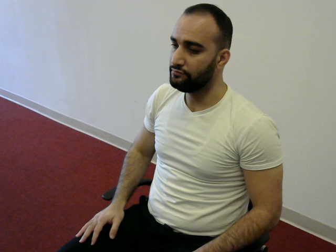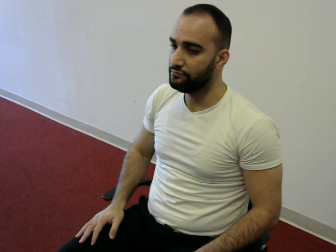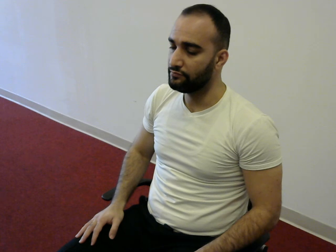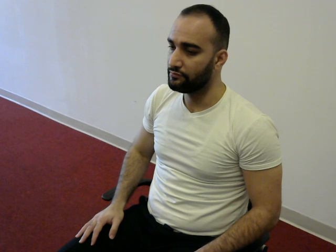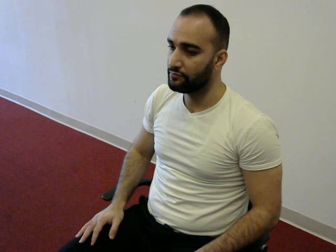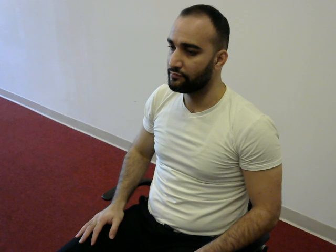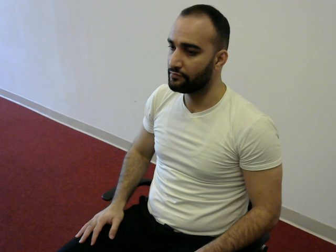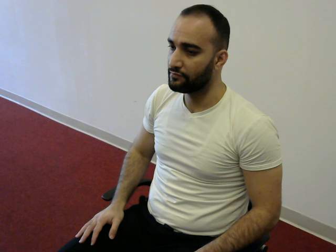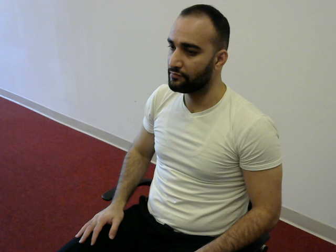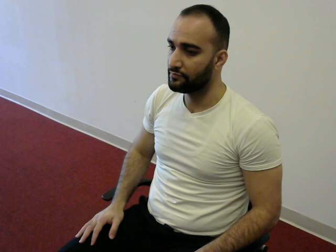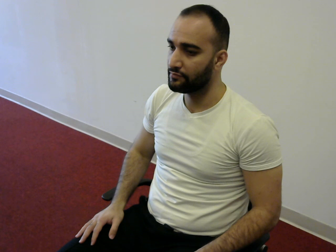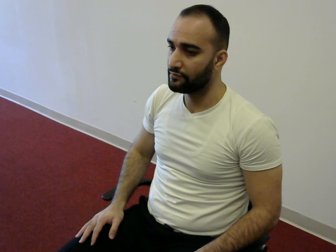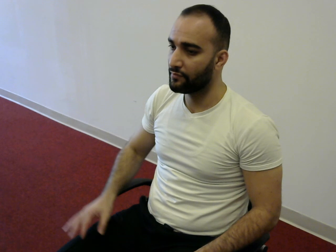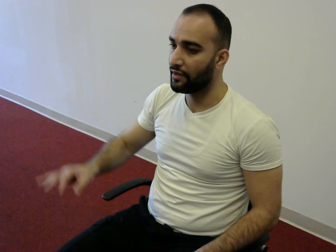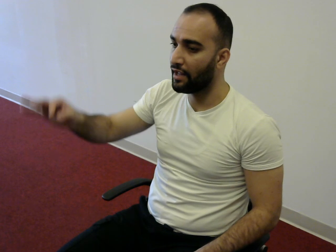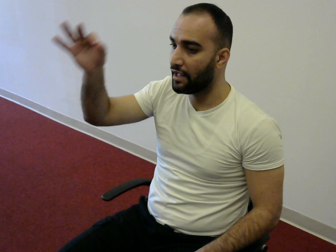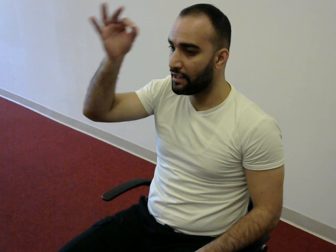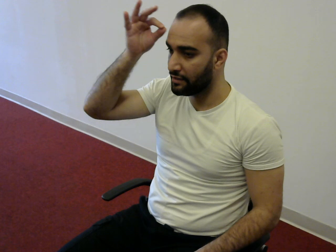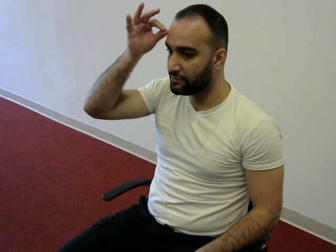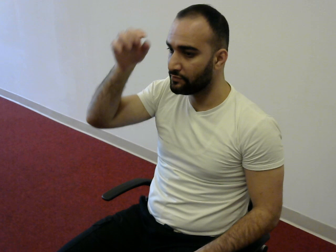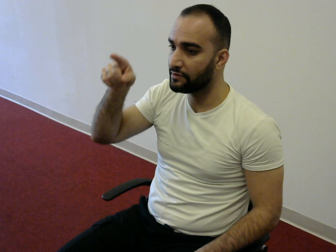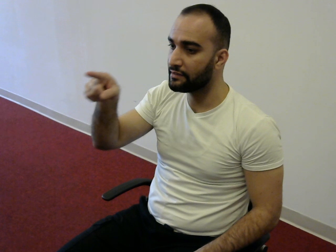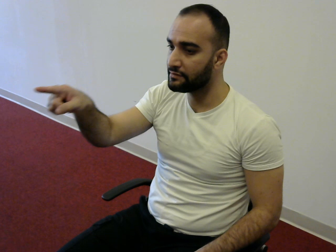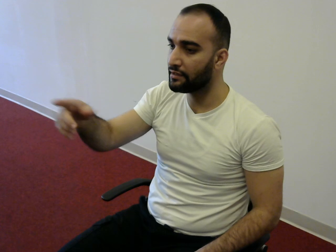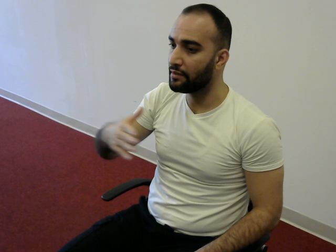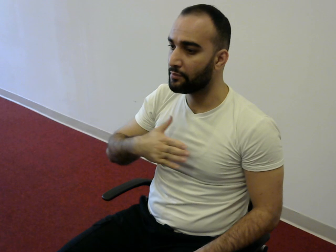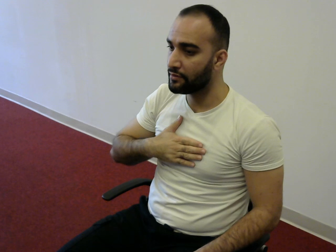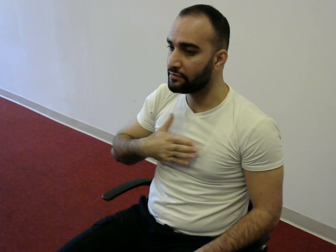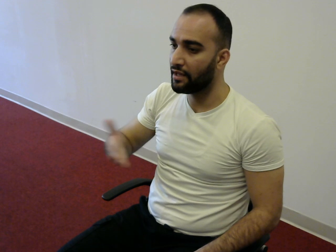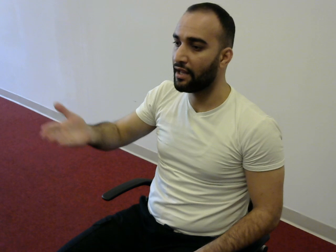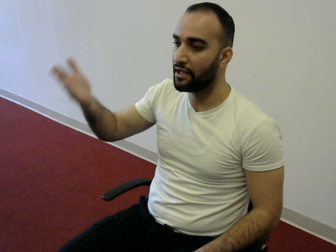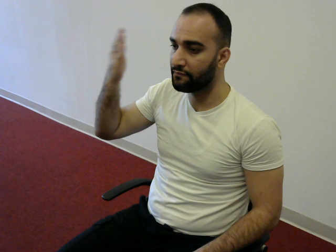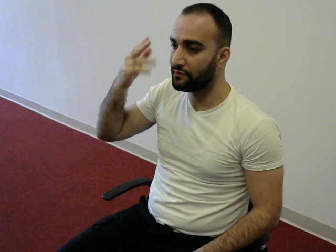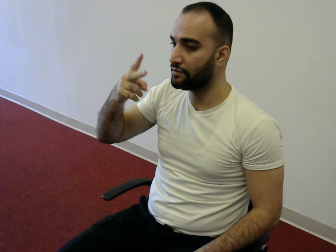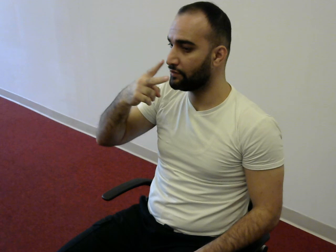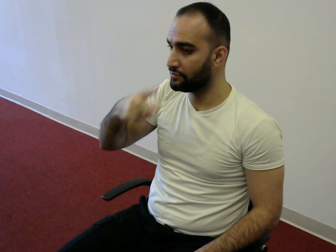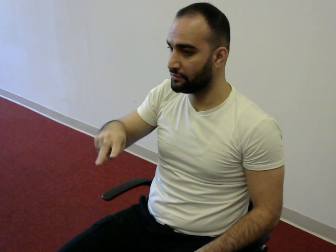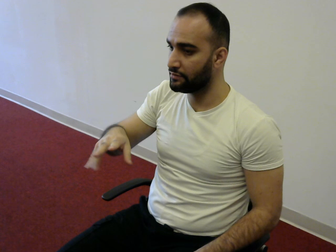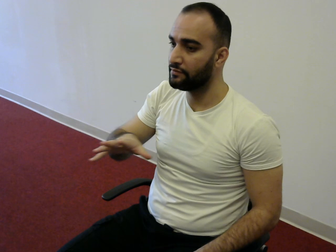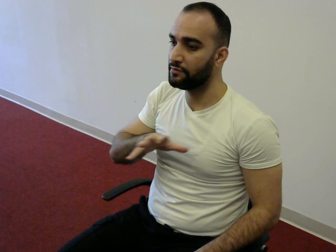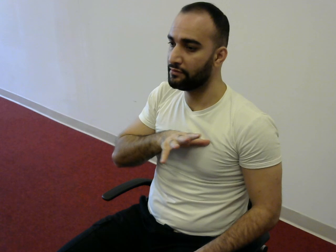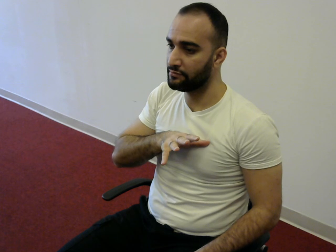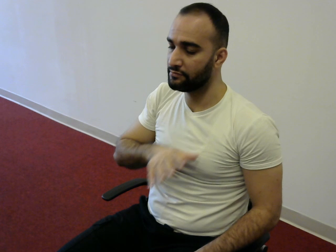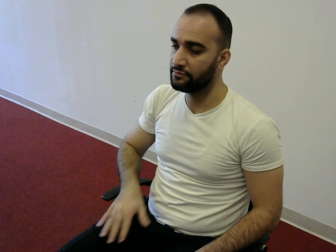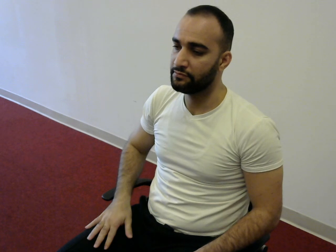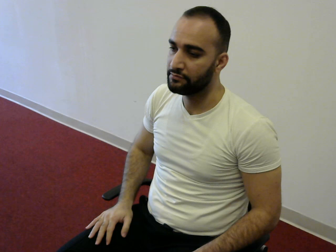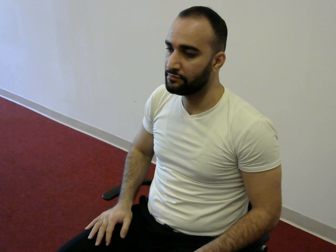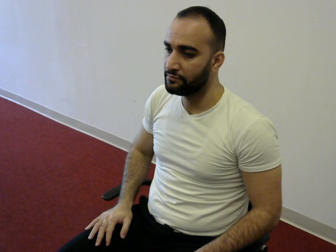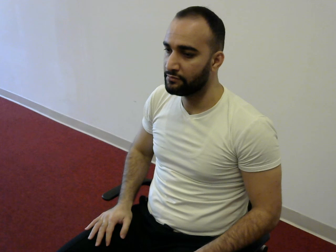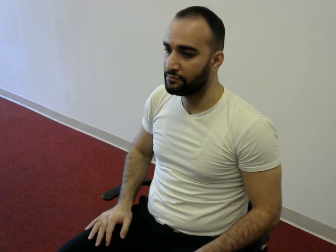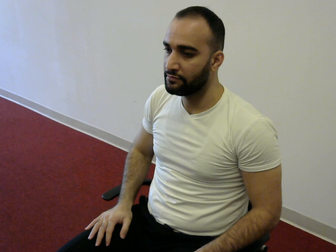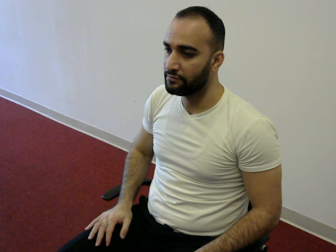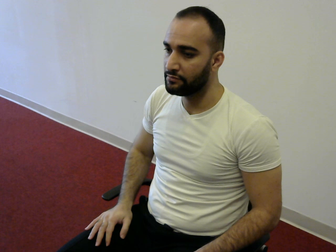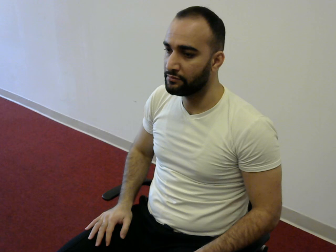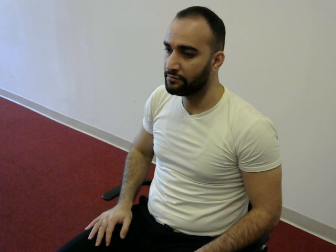Xatırladım, səni mən əvvəl də görmüşəm